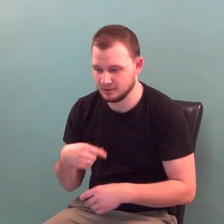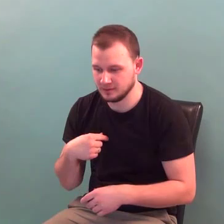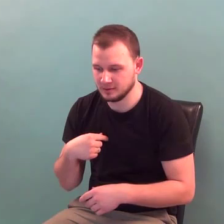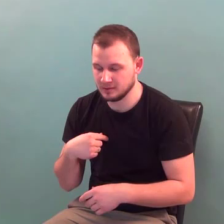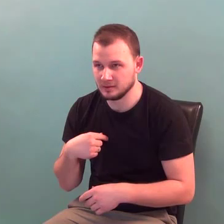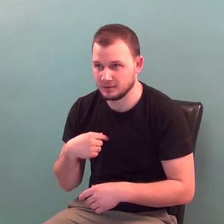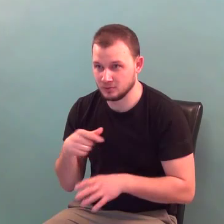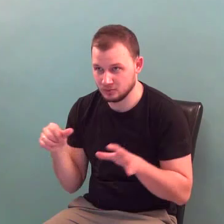Ja...